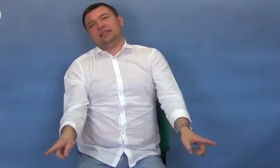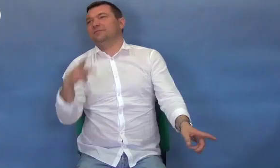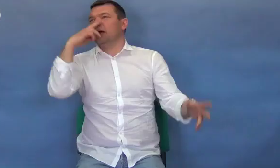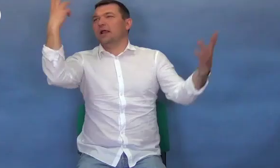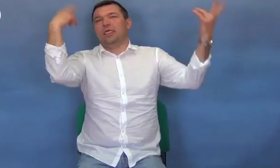Inni patrzą.